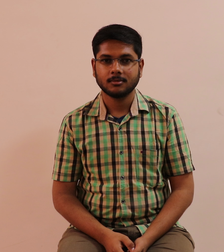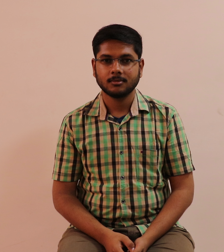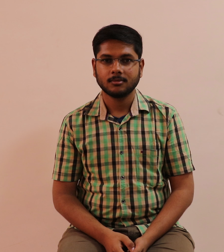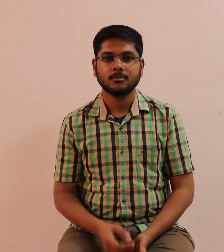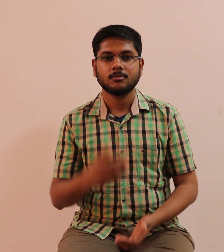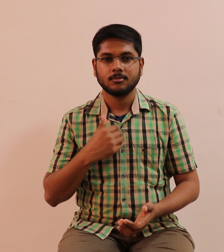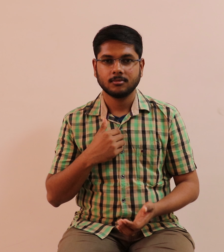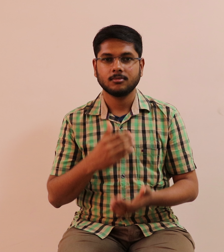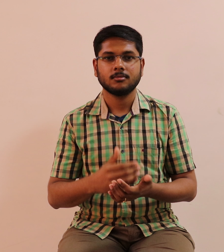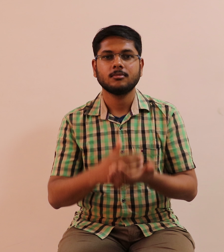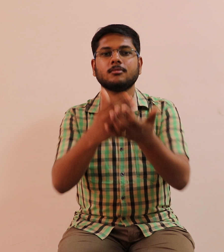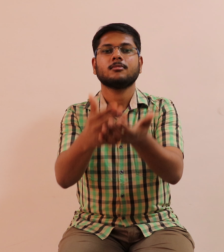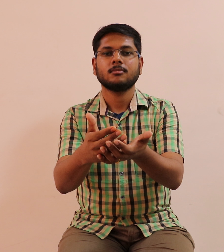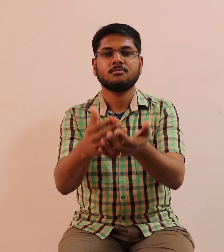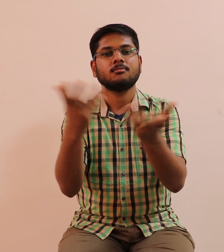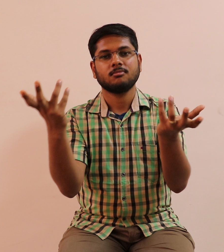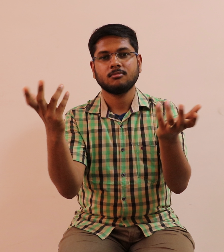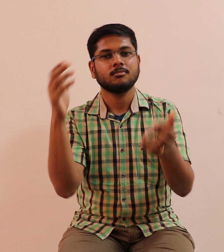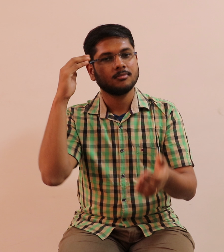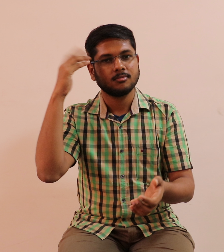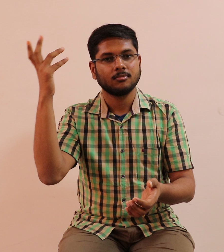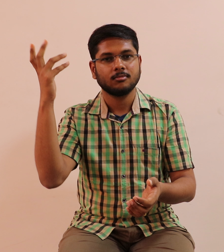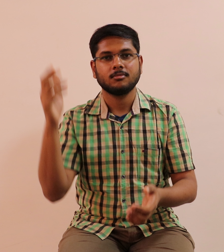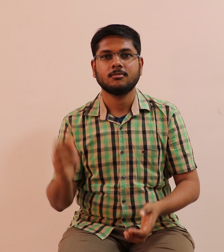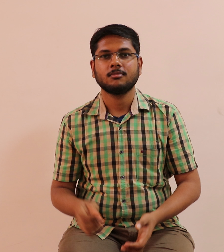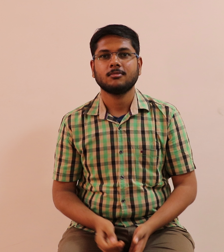i do not mean it